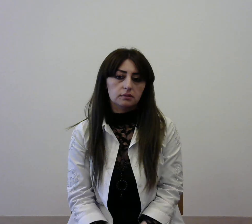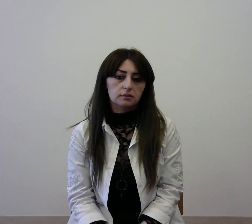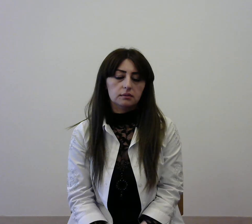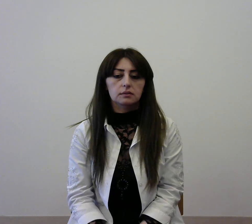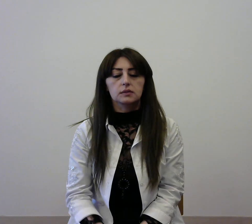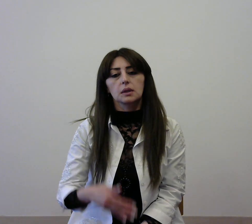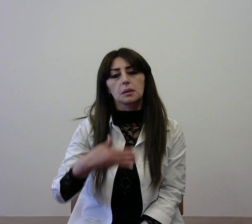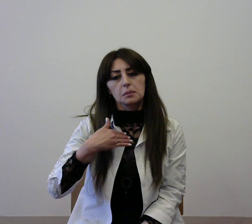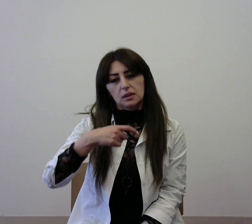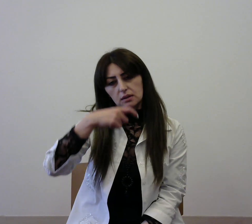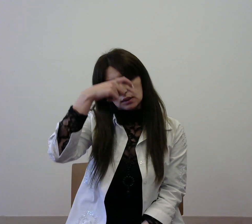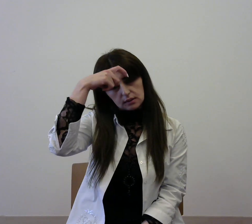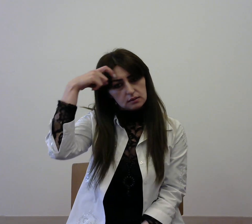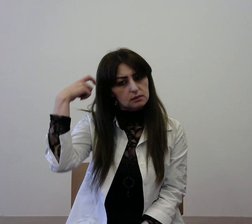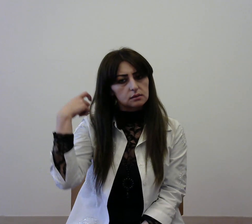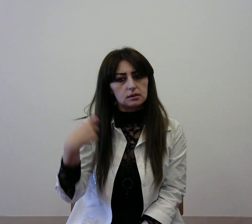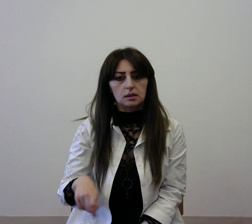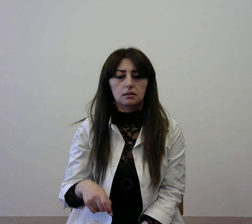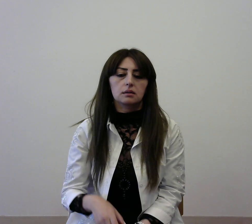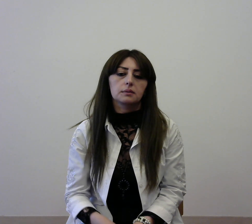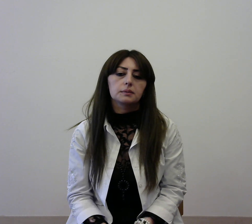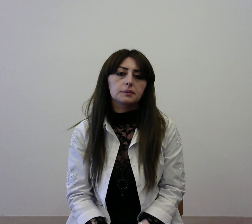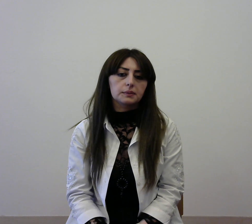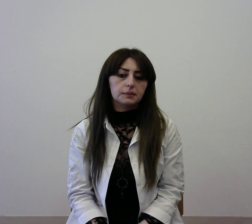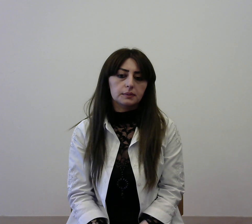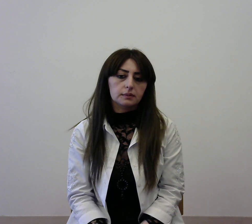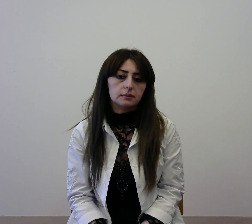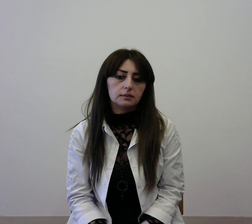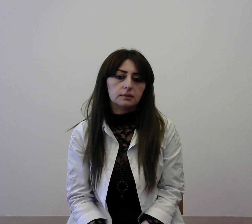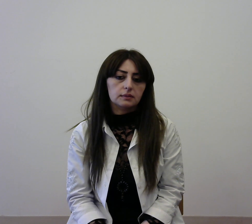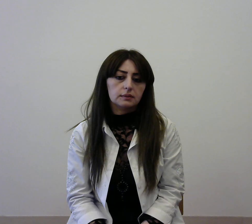Mənə istidir